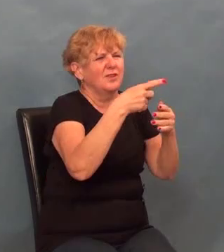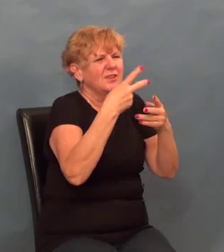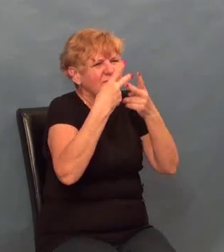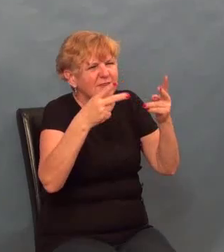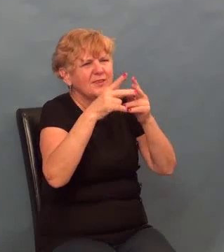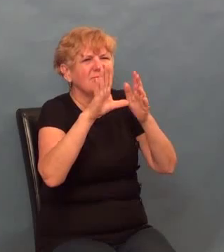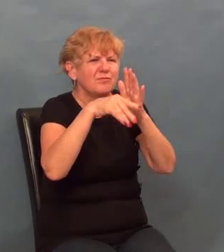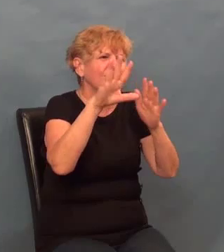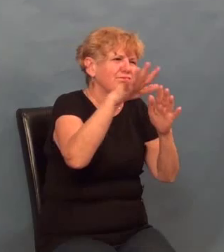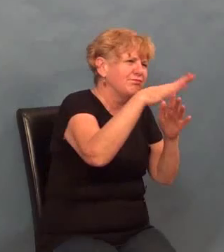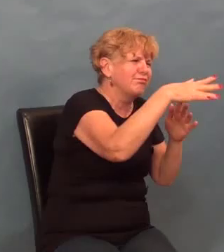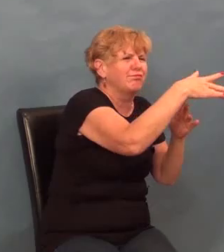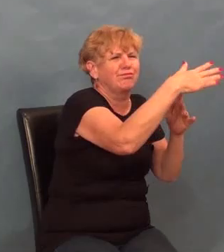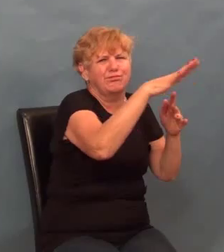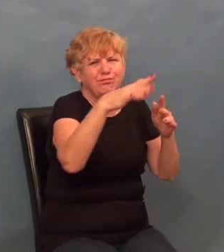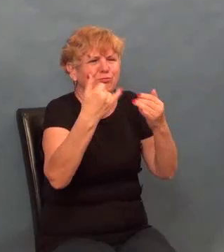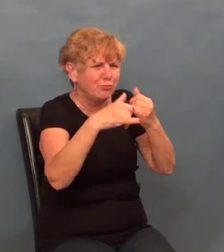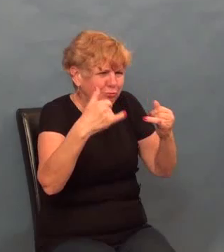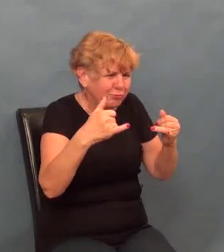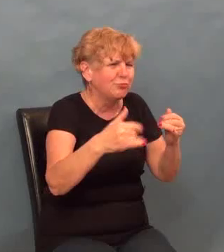Zwiedzanie miasta, spacerowanie w różnych miejscach.